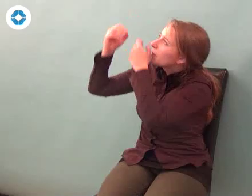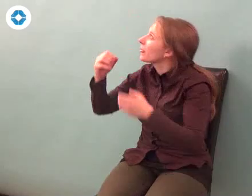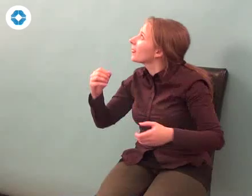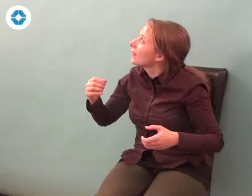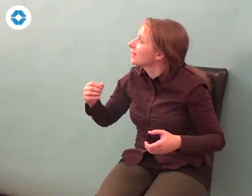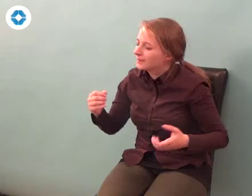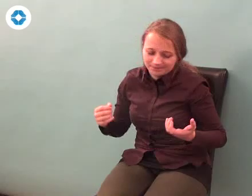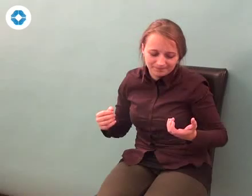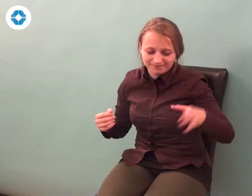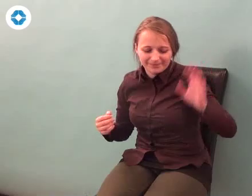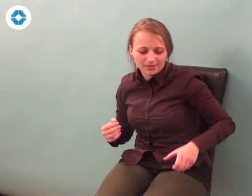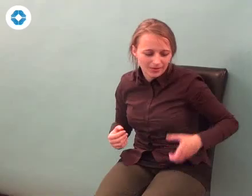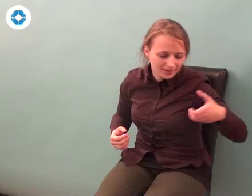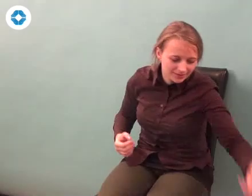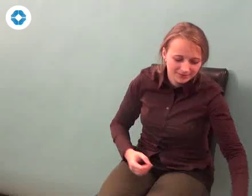Odkłada gruszkę.